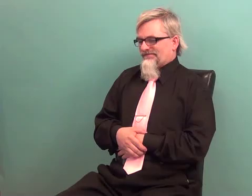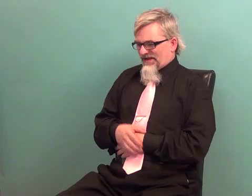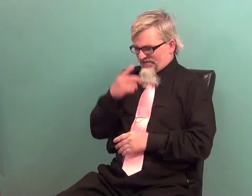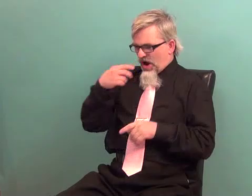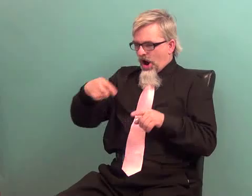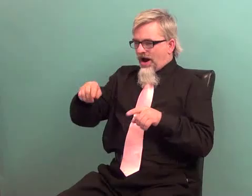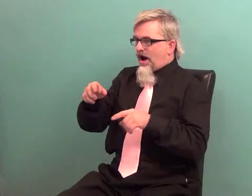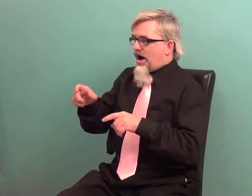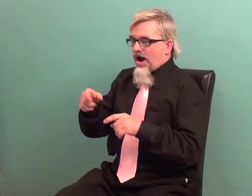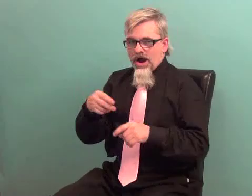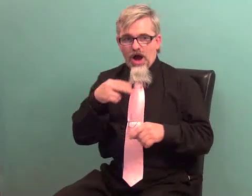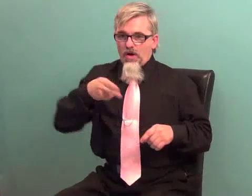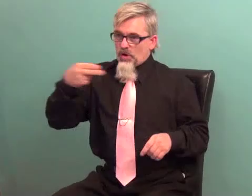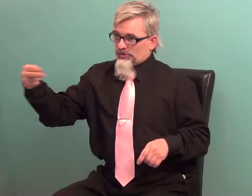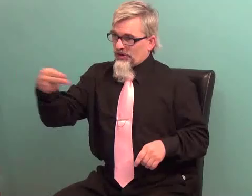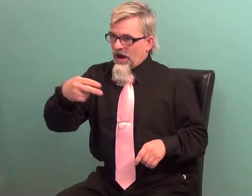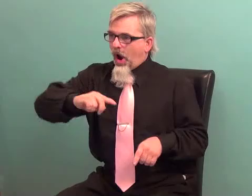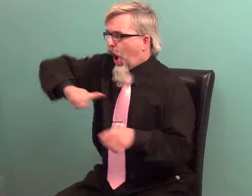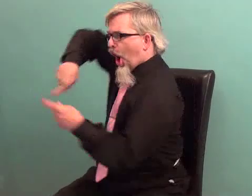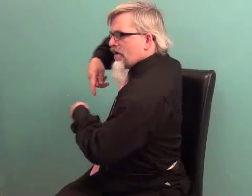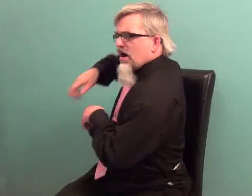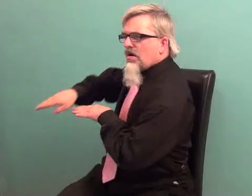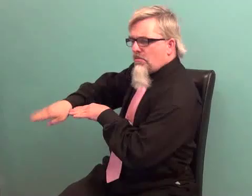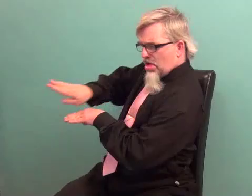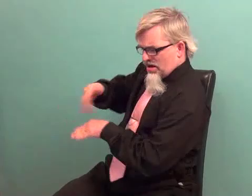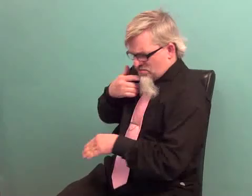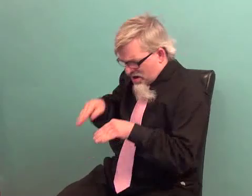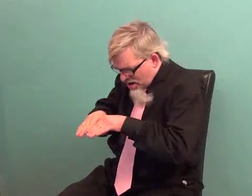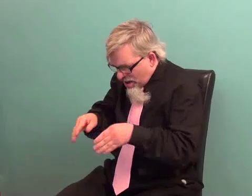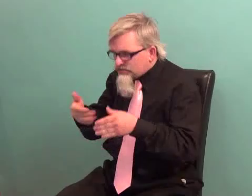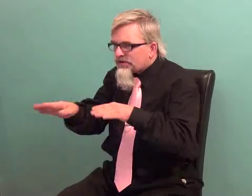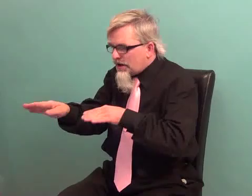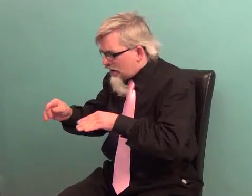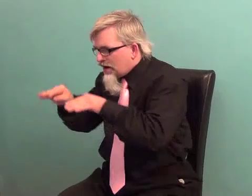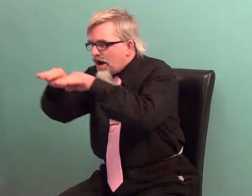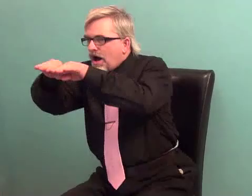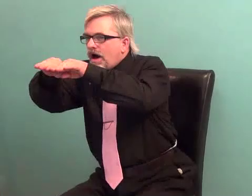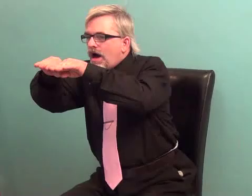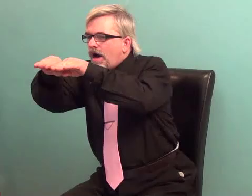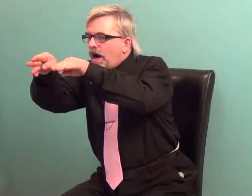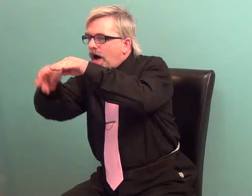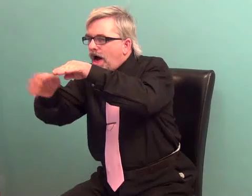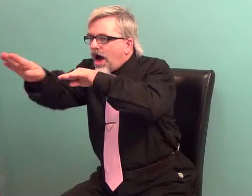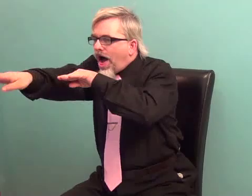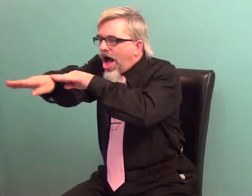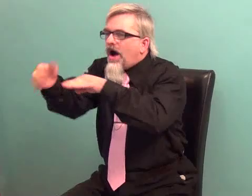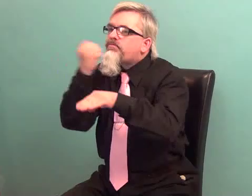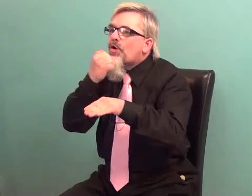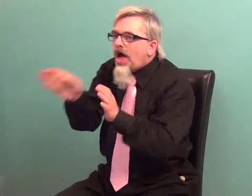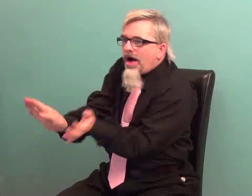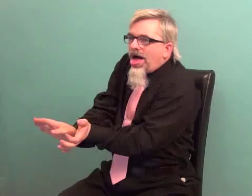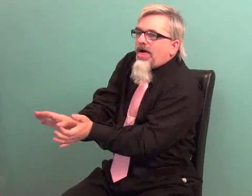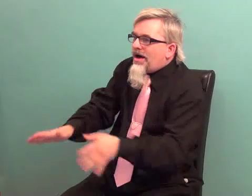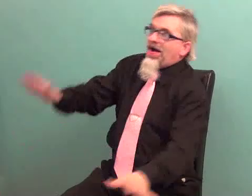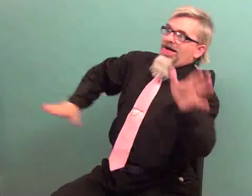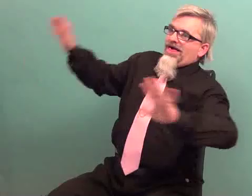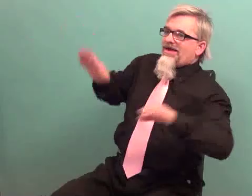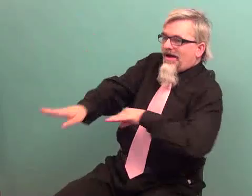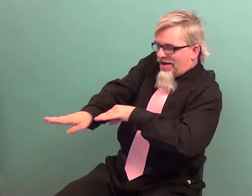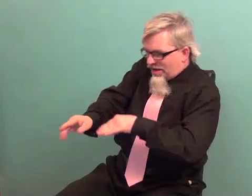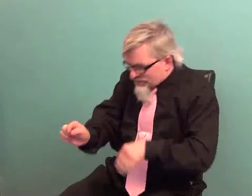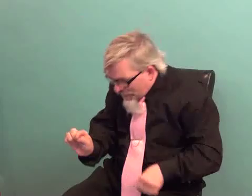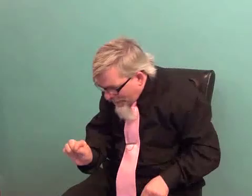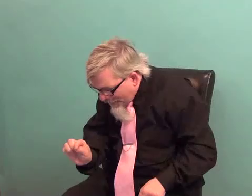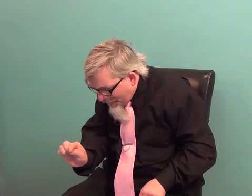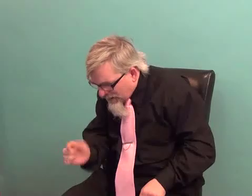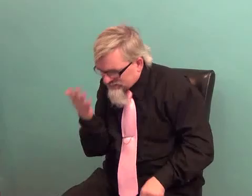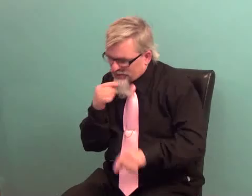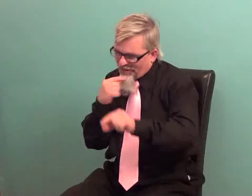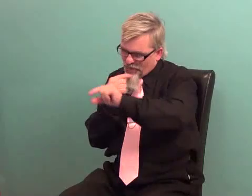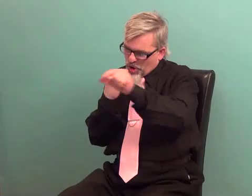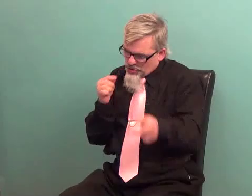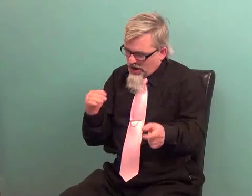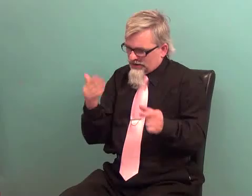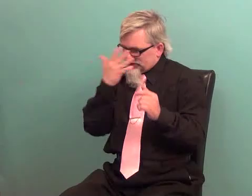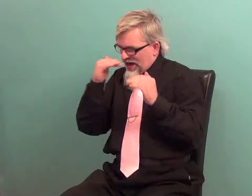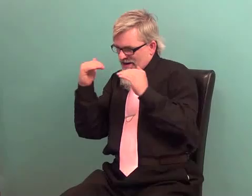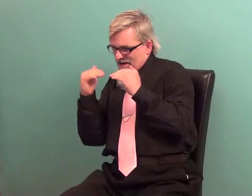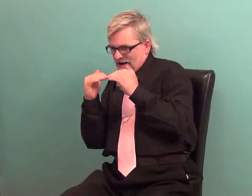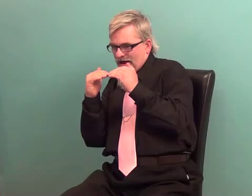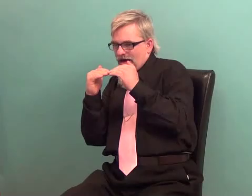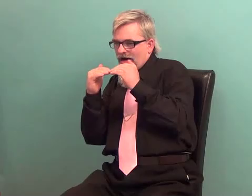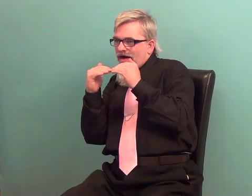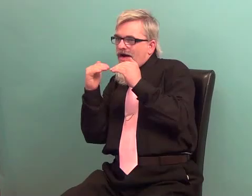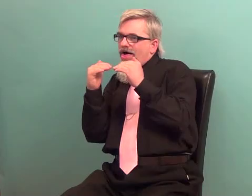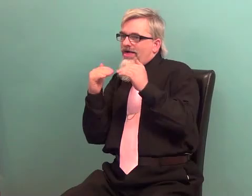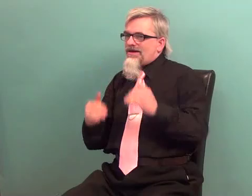Myślę, że jak na peronie pociągu, ktoś tyłem stoi obok krzywo ułożonej, czarnej płytki i ta osoba która się cofnie, może się przewrócić. Pokazuje to biały okrągły znak z czerwoną obwódką, a na nim dwie płytki, z których jedna jest niżej, a druga wyżej.